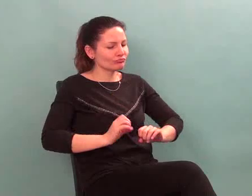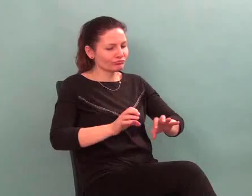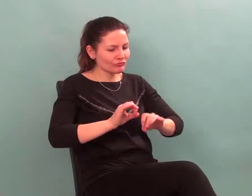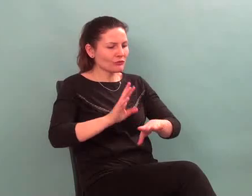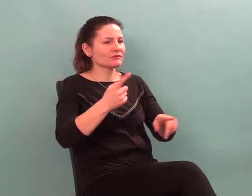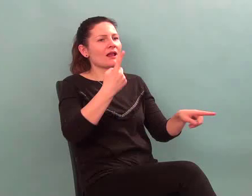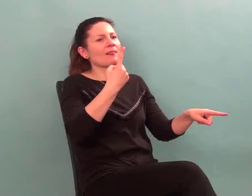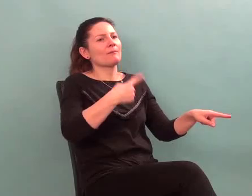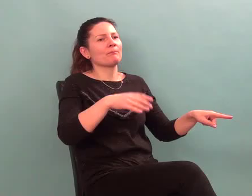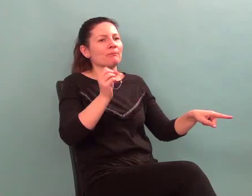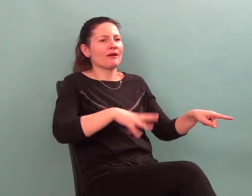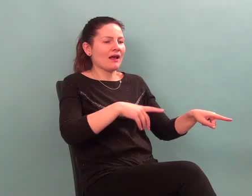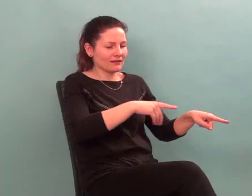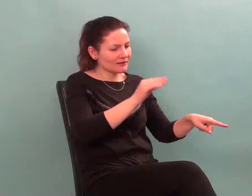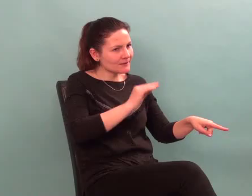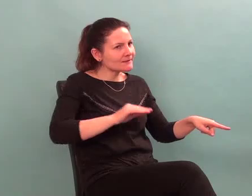Został jeszcze jeden kosz.